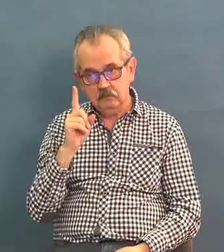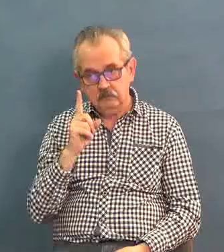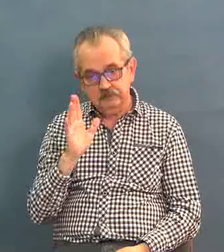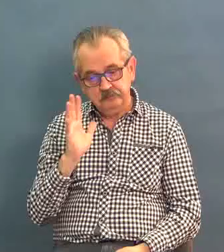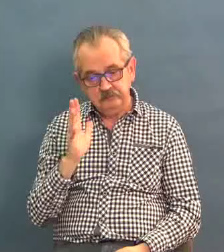Nie bardzo.